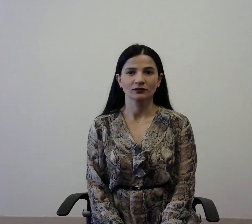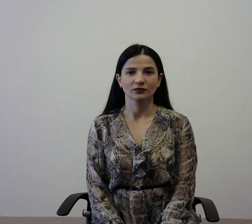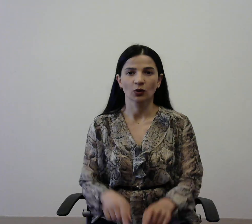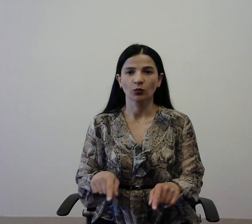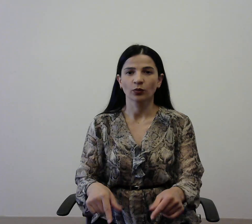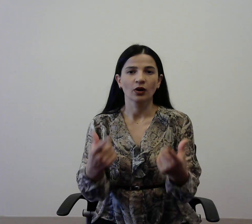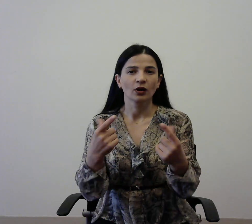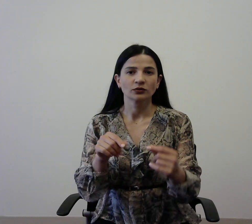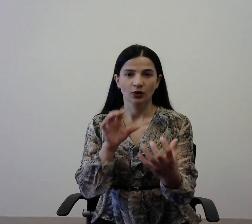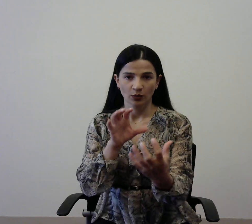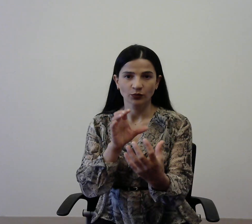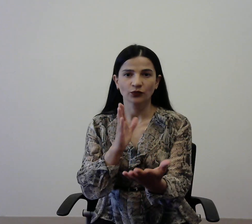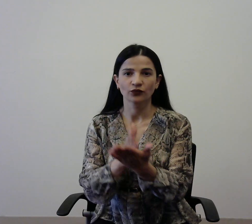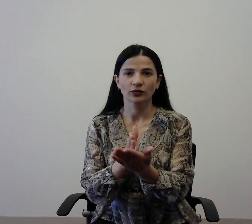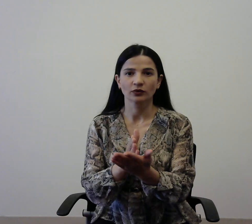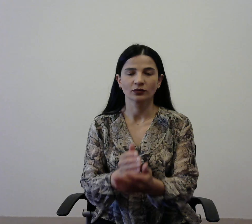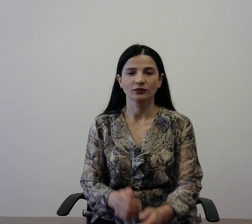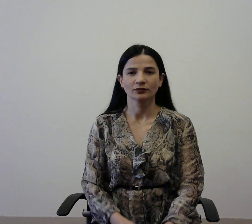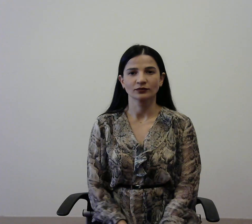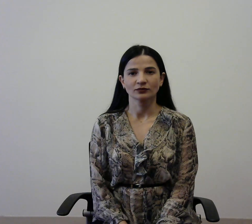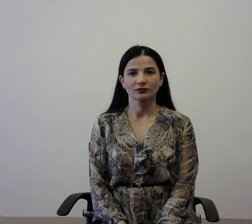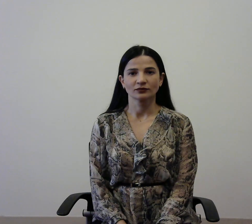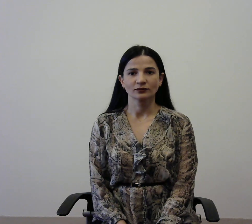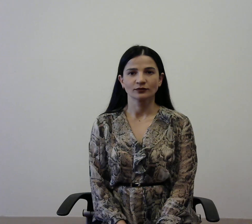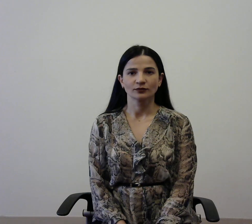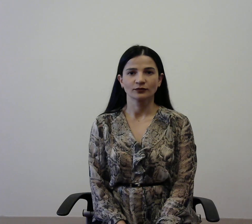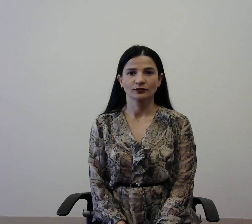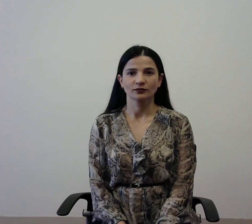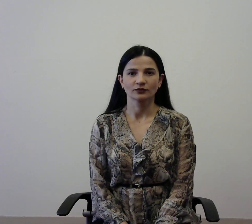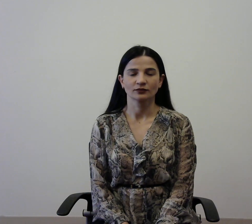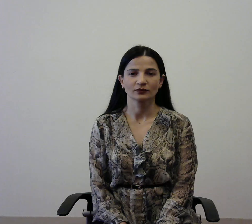Burda harda avtobus var?